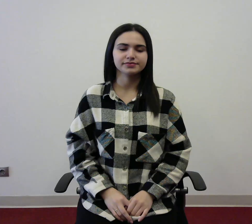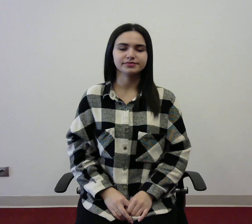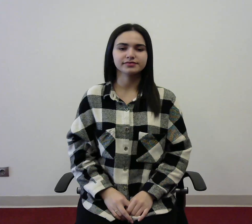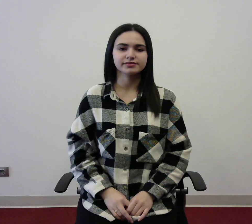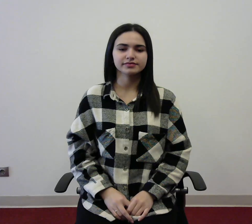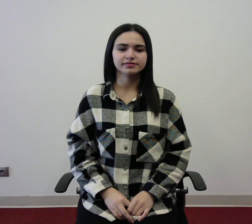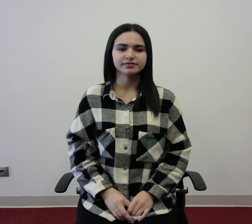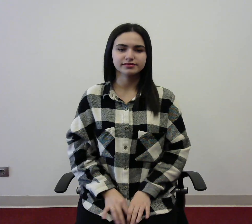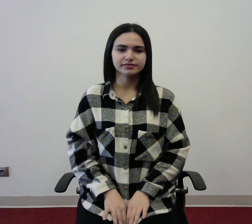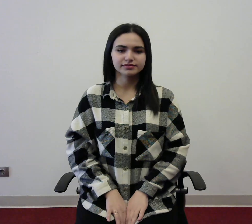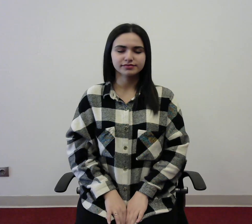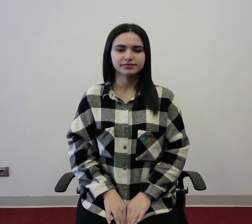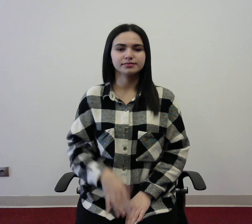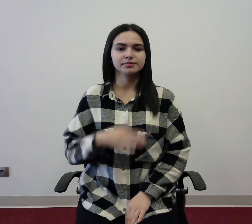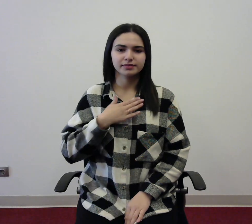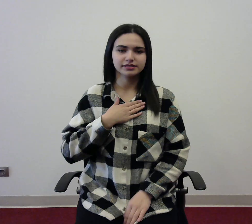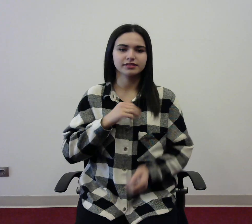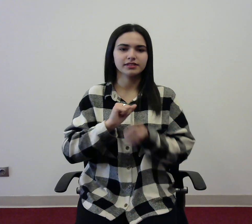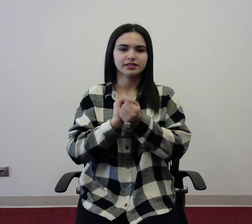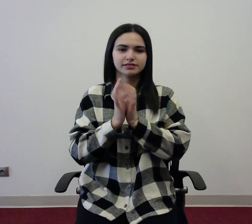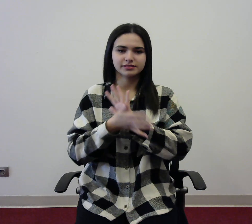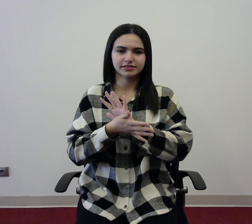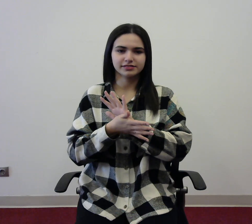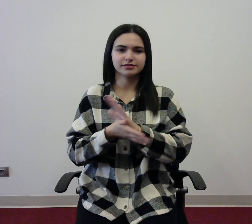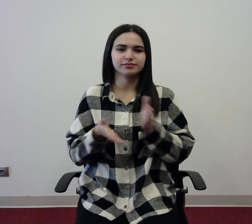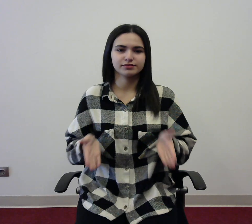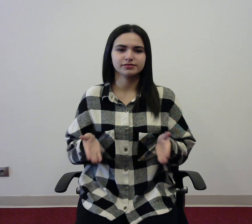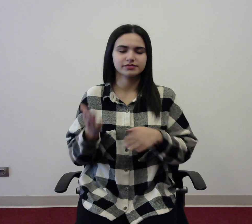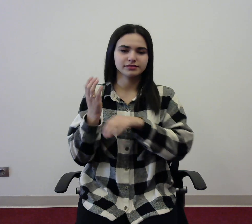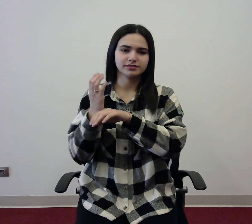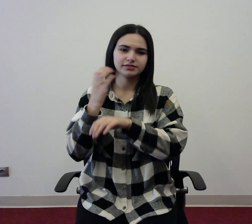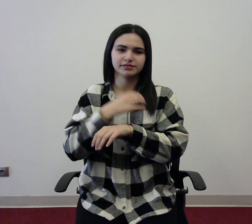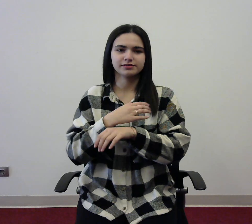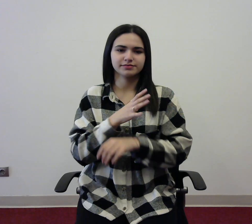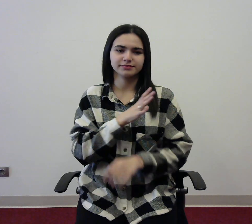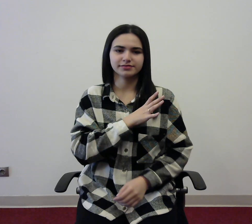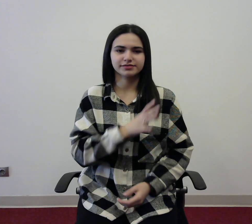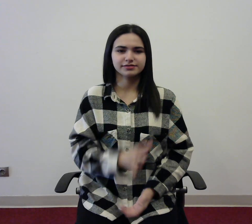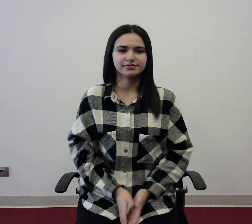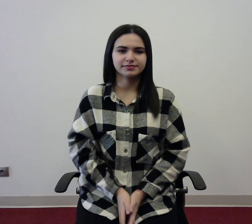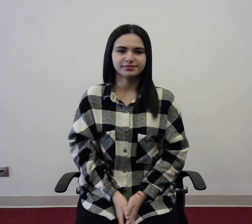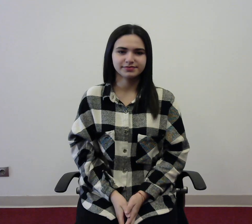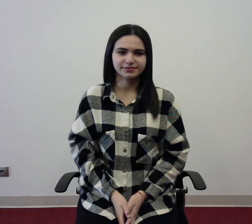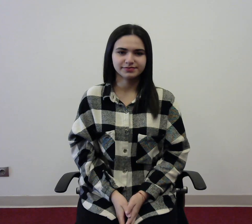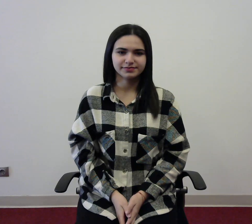Məni ASAN Xidmətdən bura göndəriblər